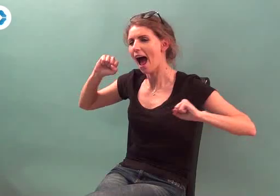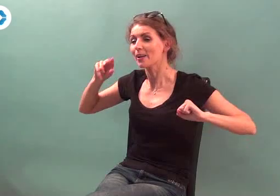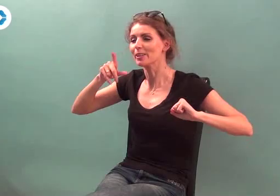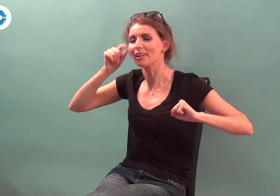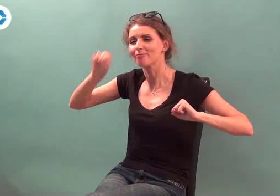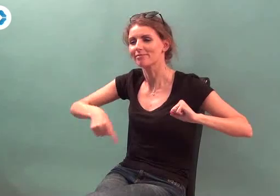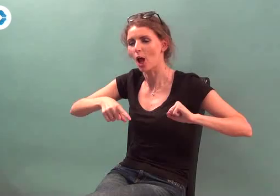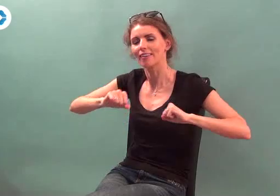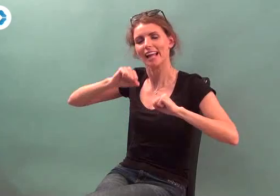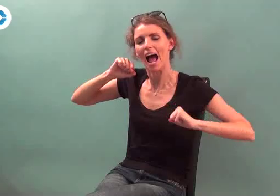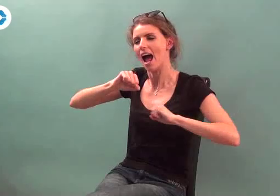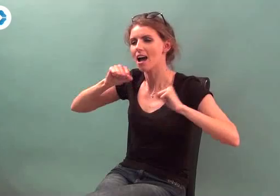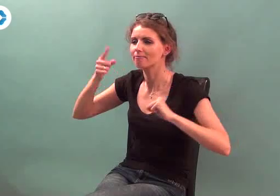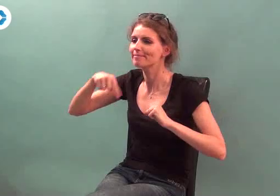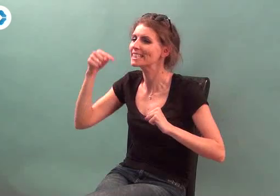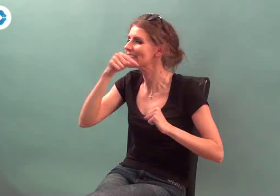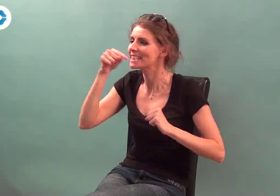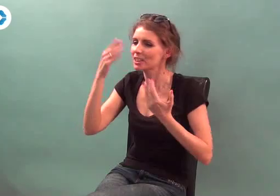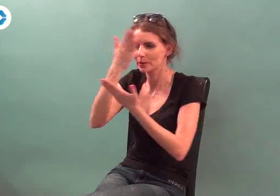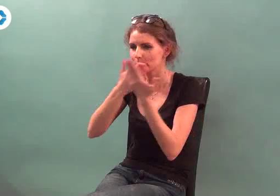To ten głuchy co mocno spał, rozciąga się, idzie myć zęby, myje twarz.